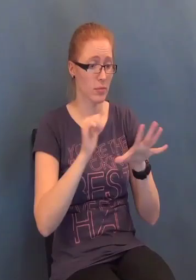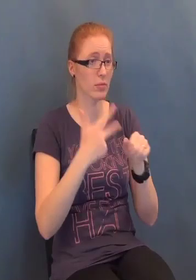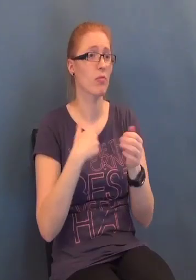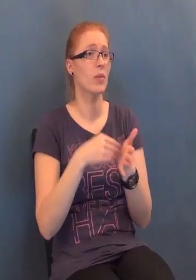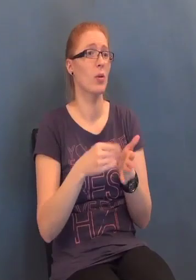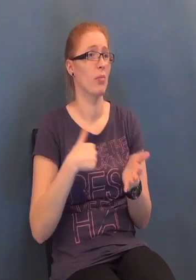Wieczorem o szóstej trzydzieści.